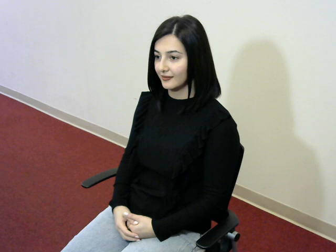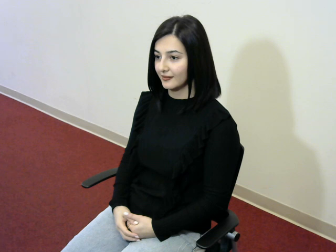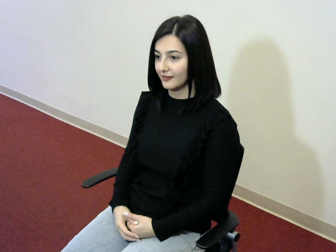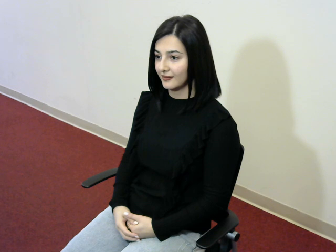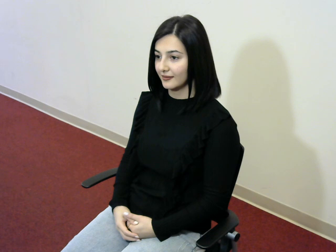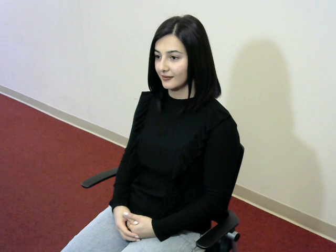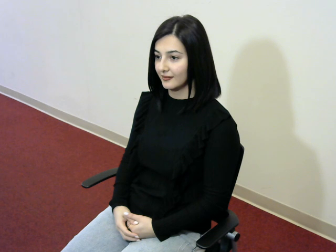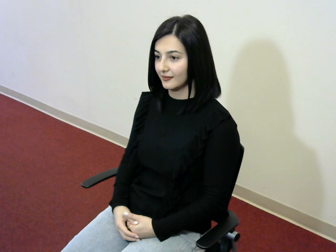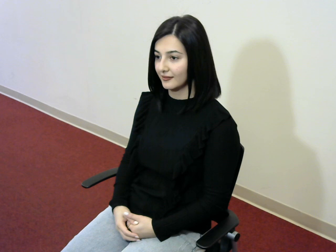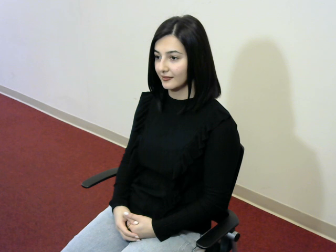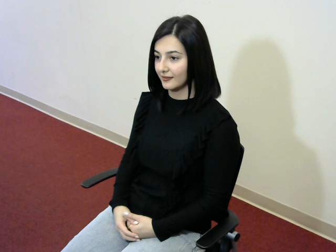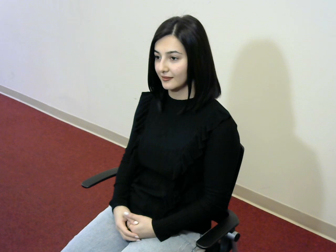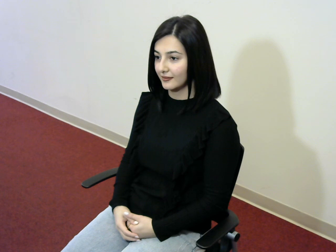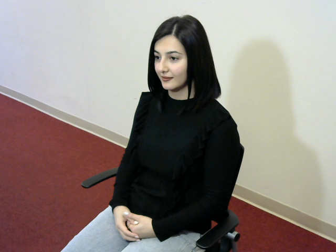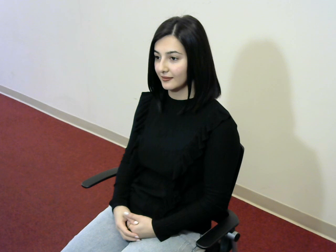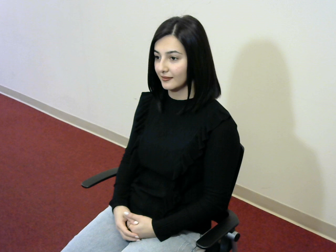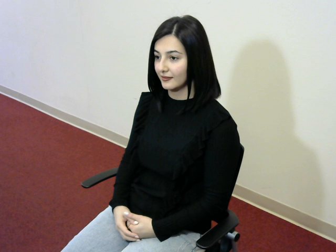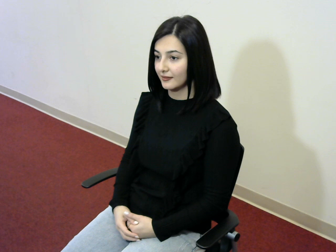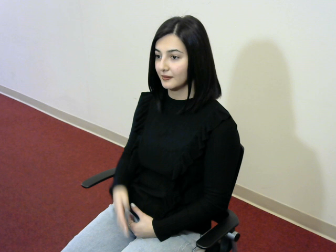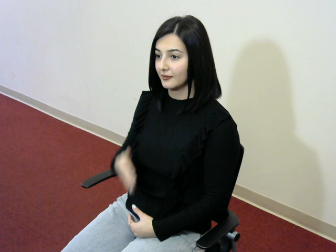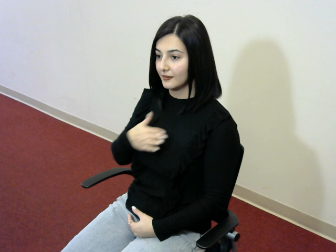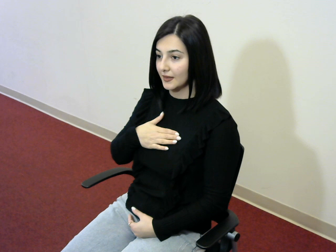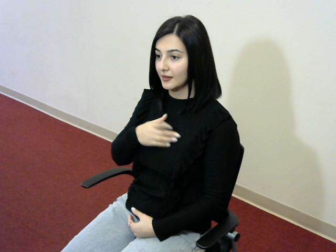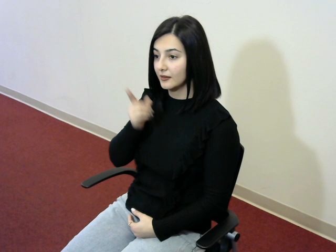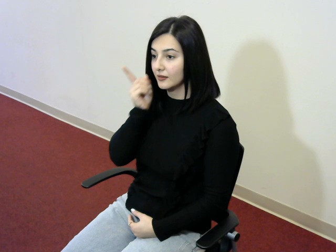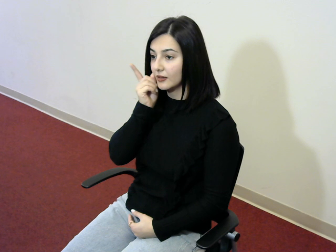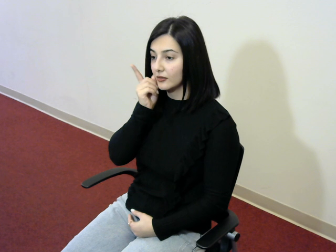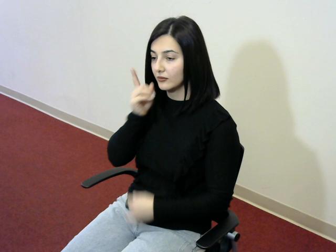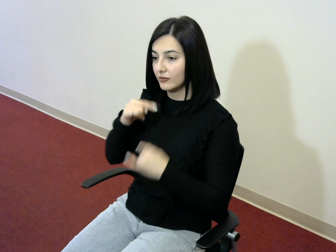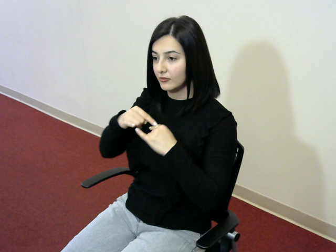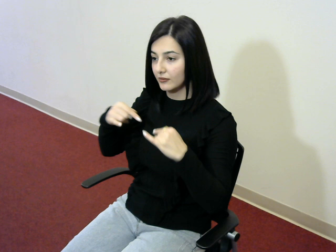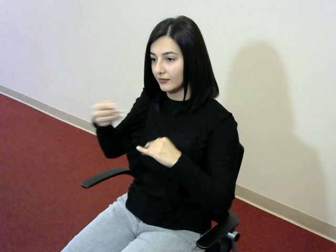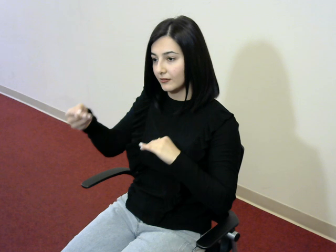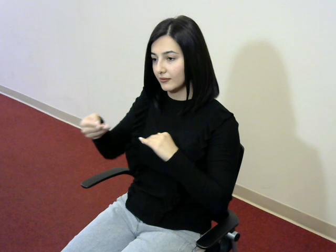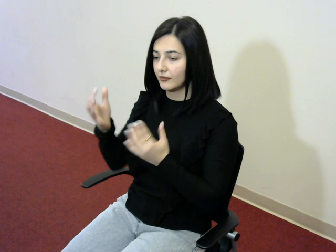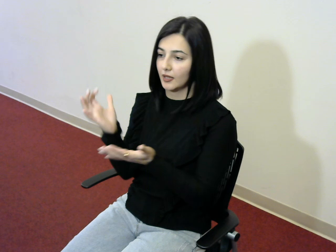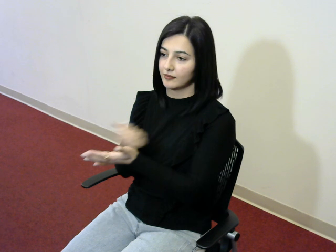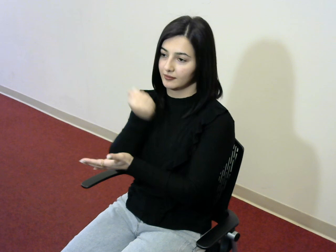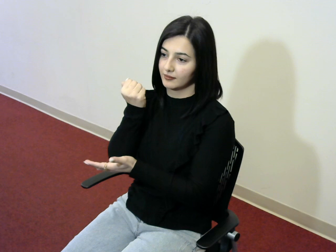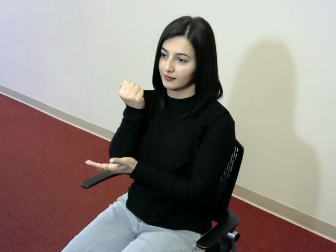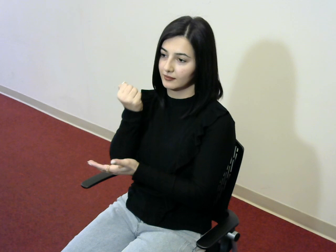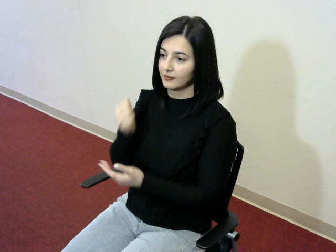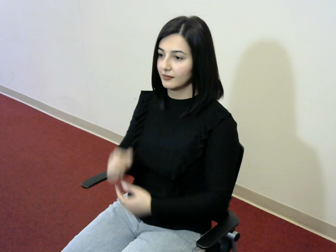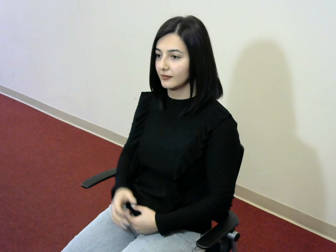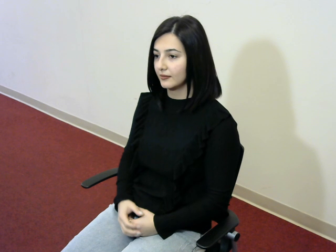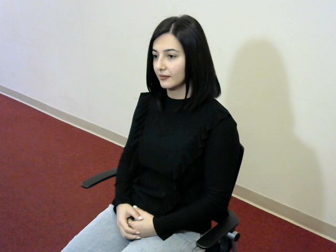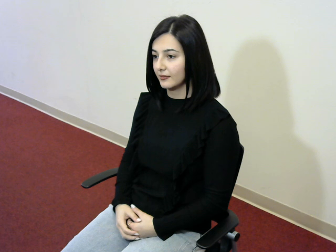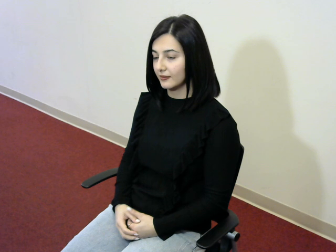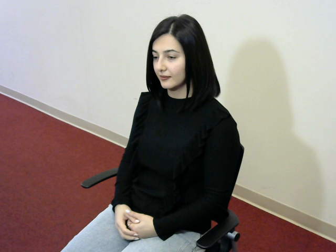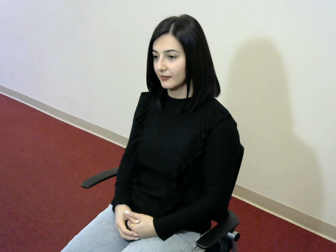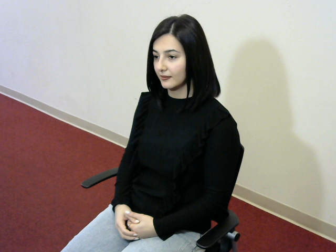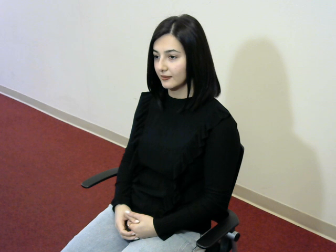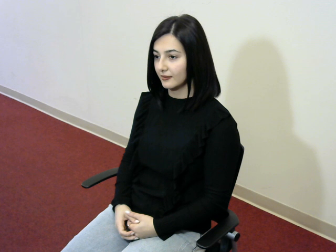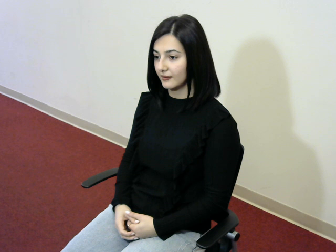Mən telefonumu stolun altından tapdım